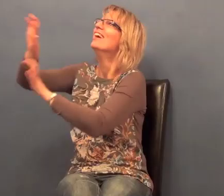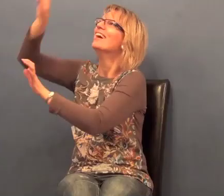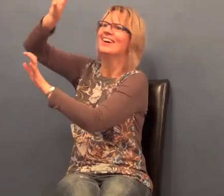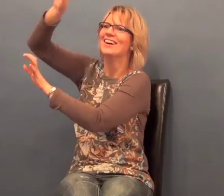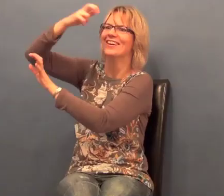Przygląda się, jak pszczoły latają dookoła ula.